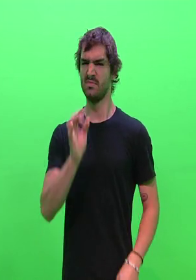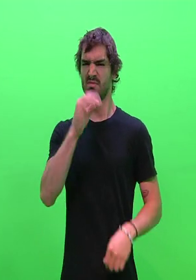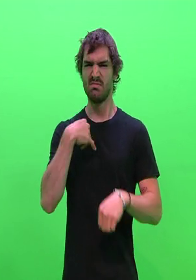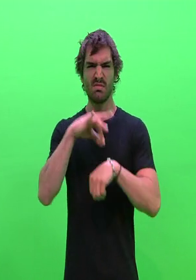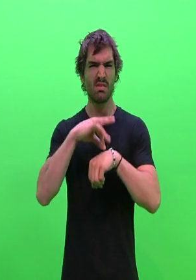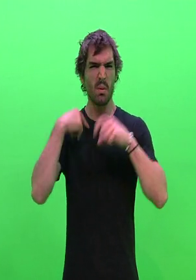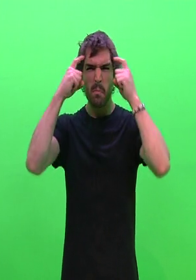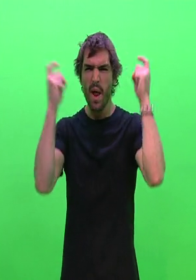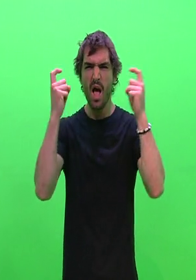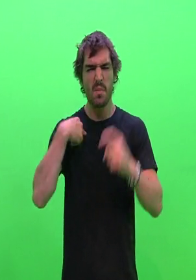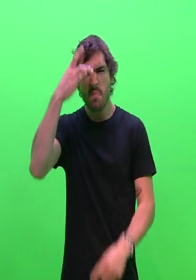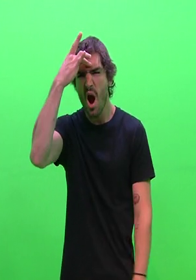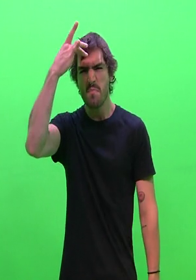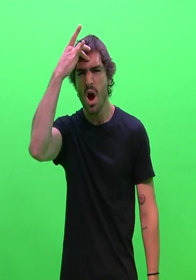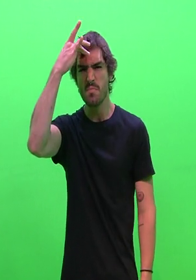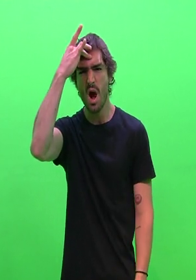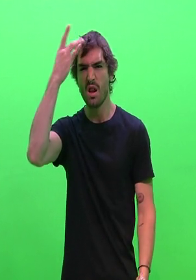Sí, tinc migranya i em fa molt mal el cap.